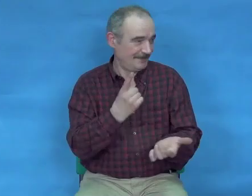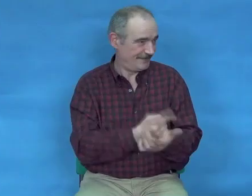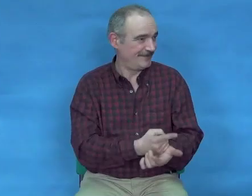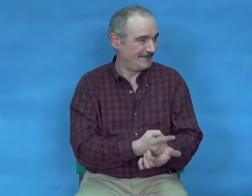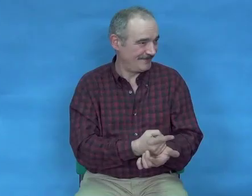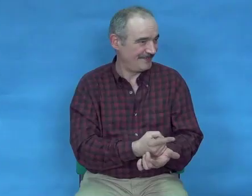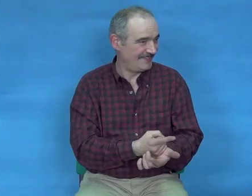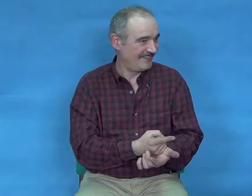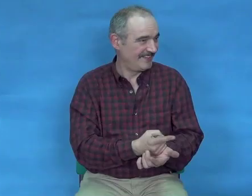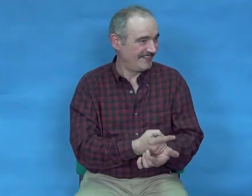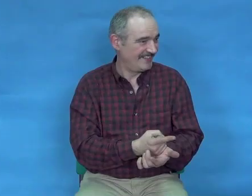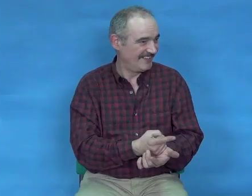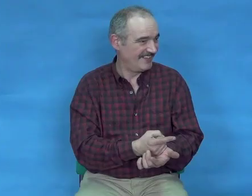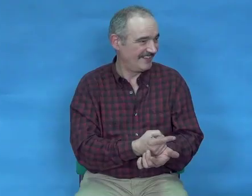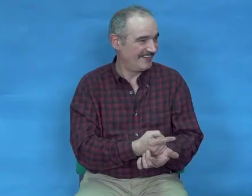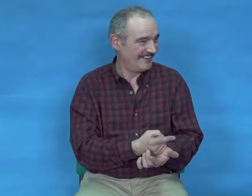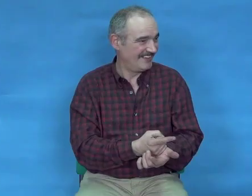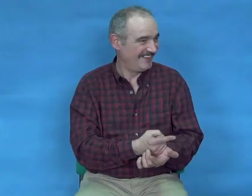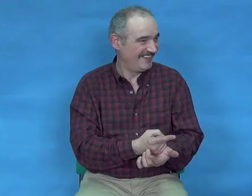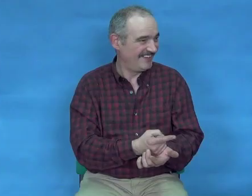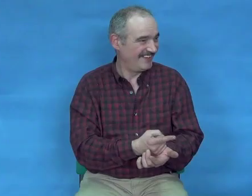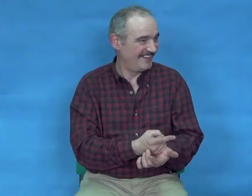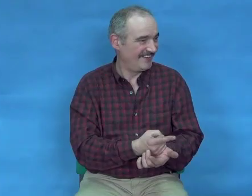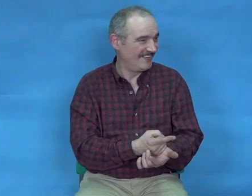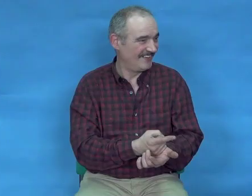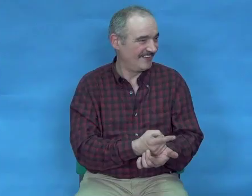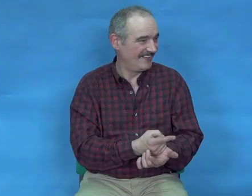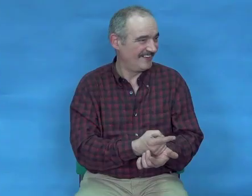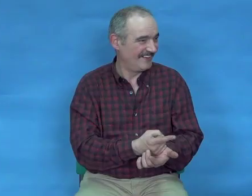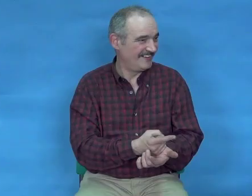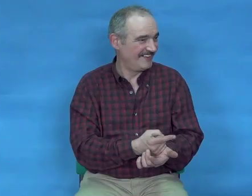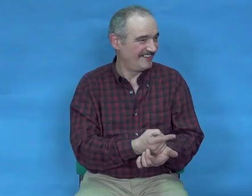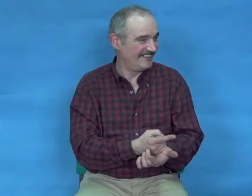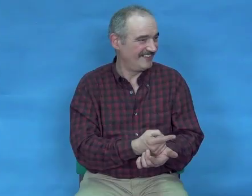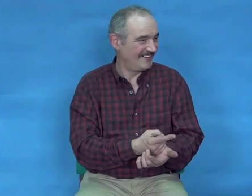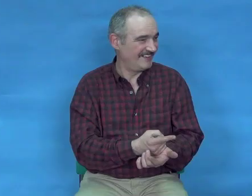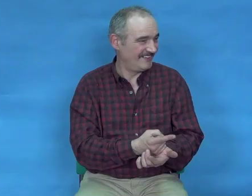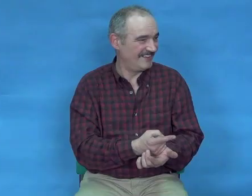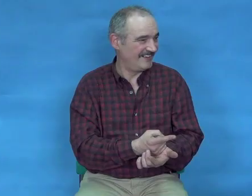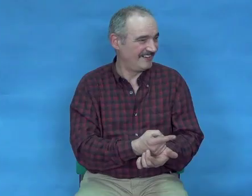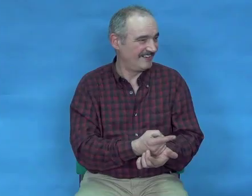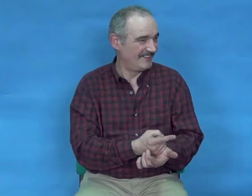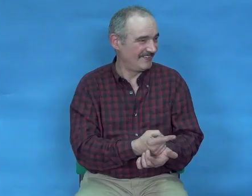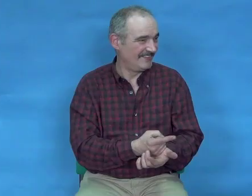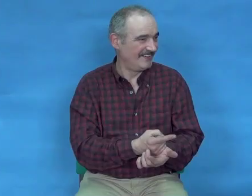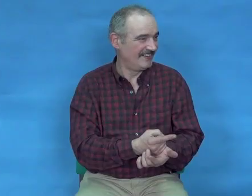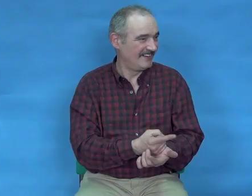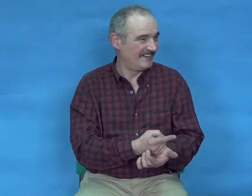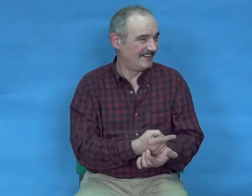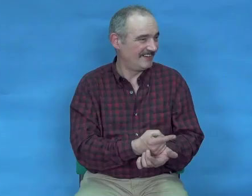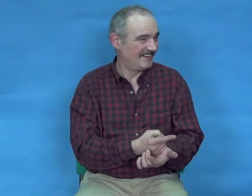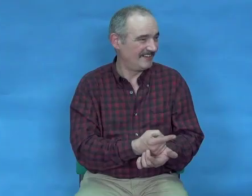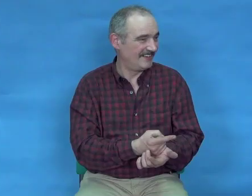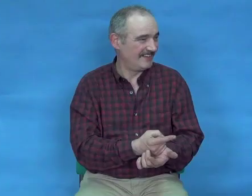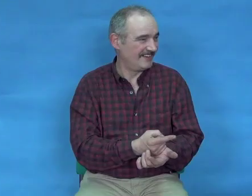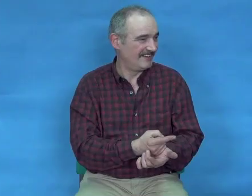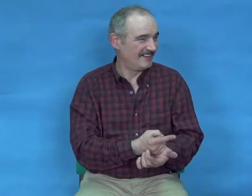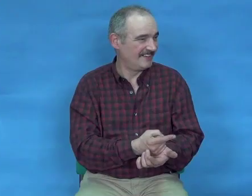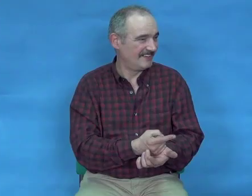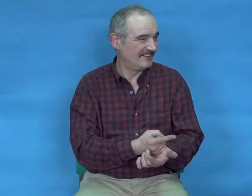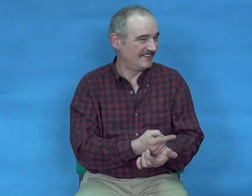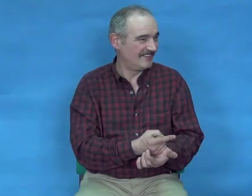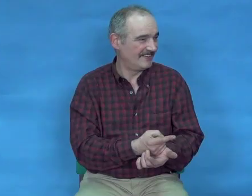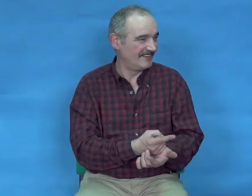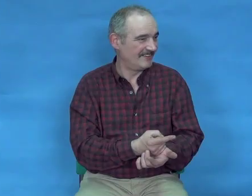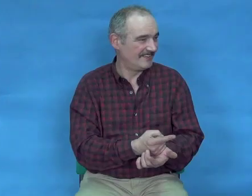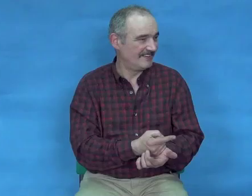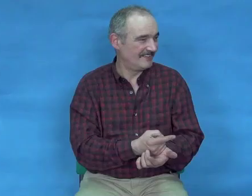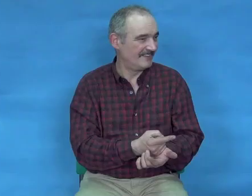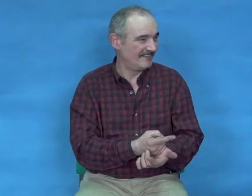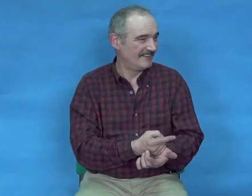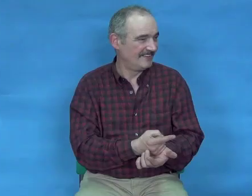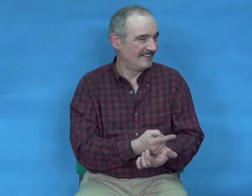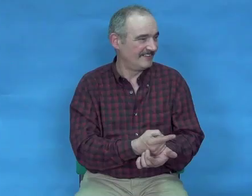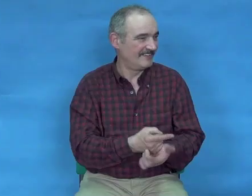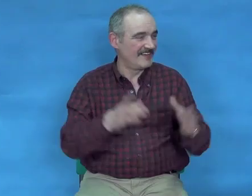Udało się.